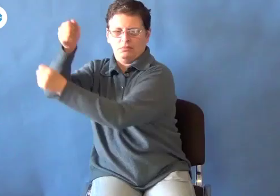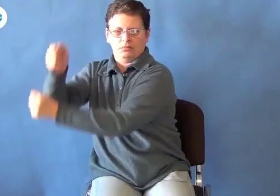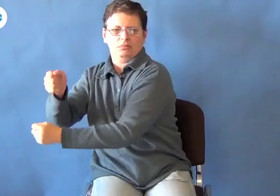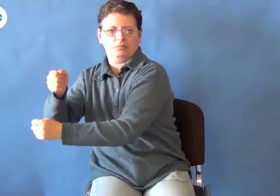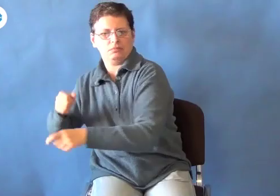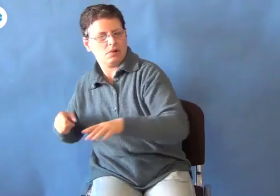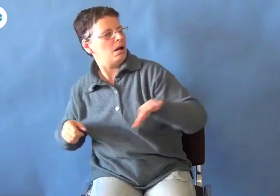Postawili znak.